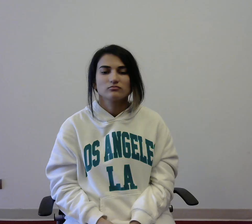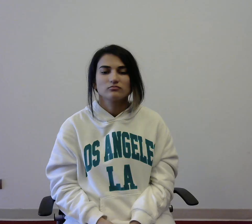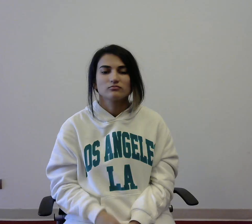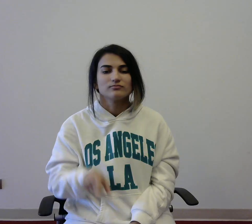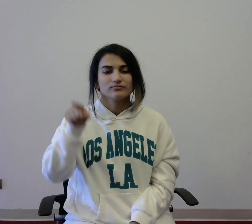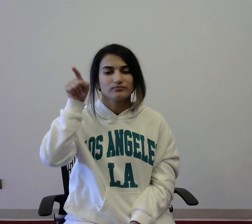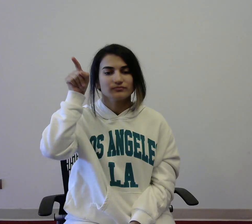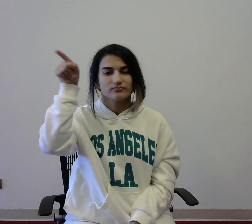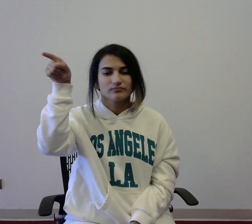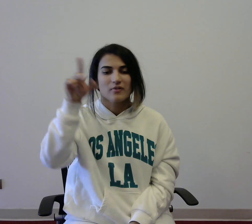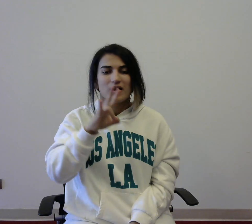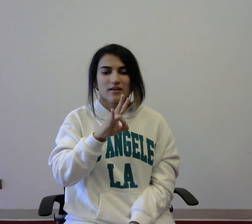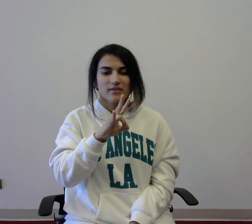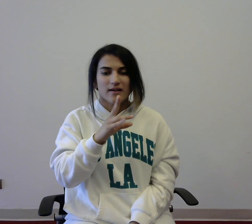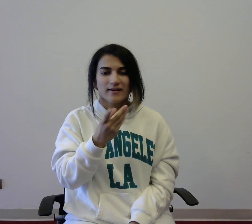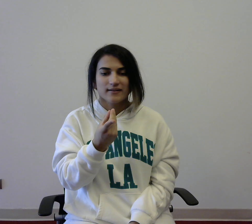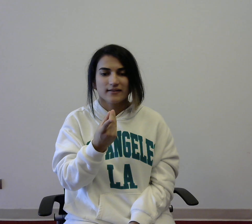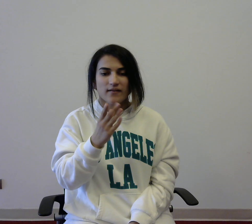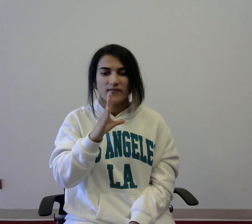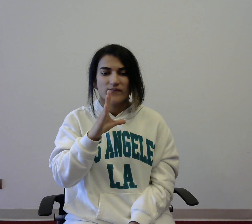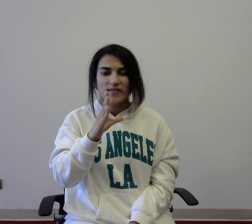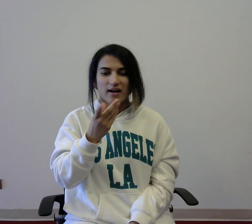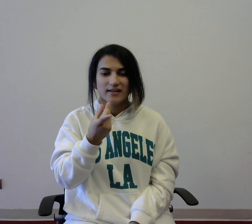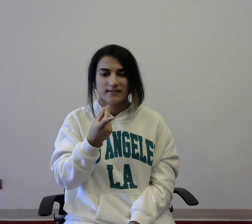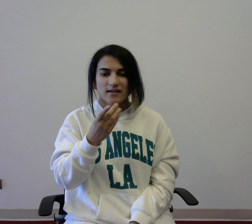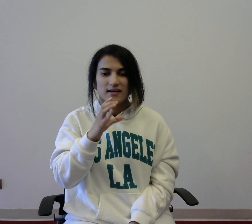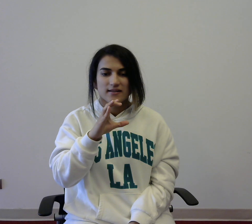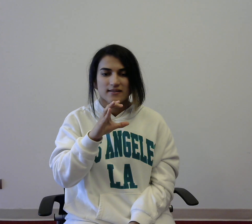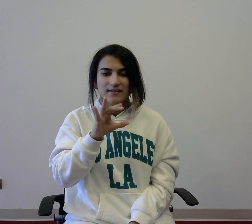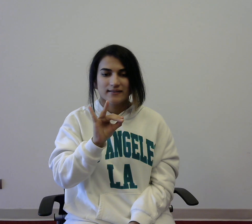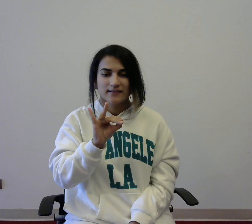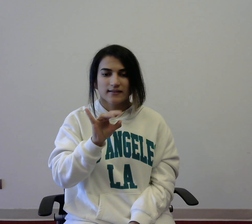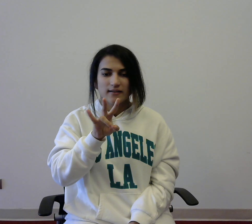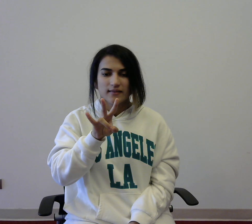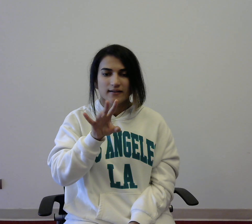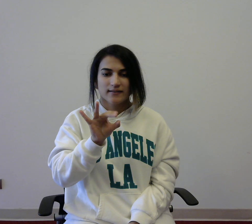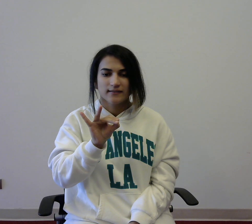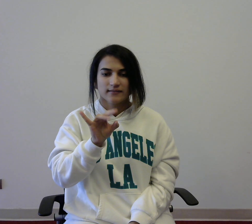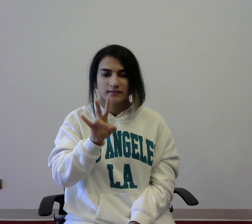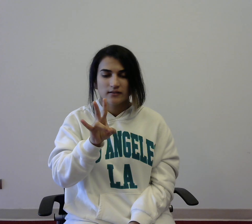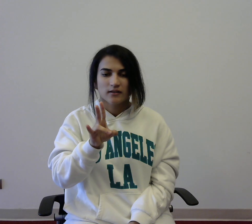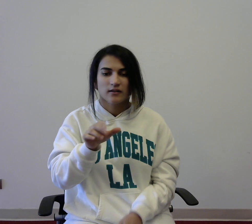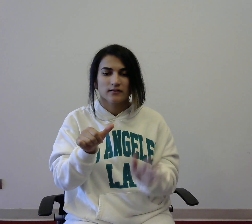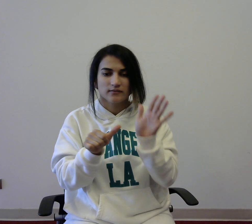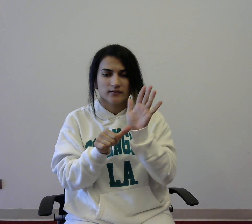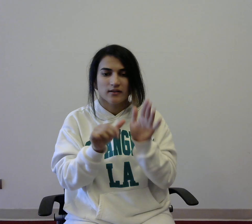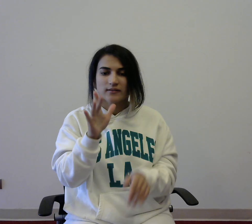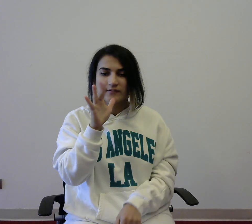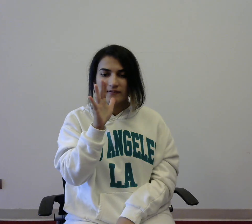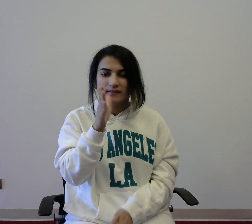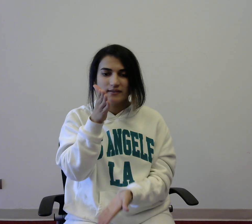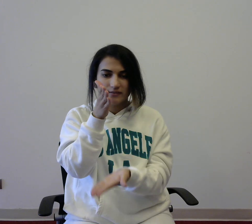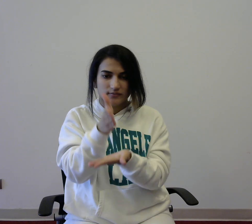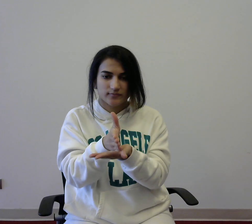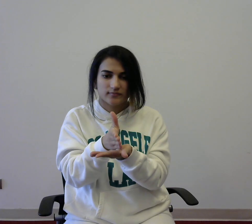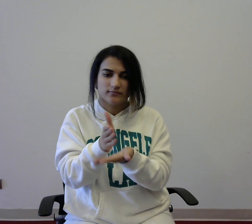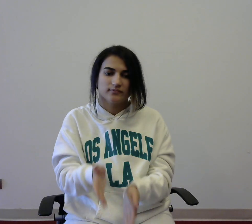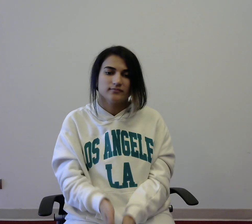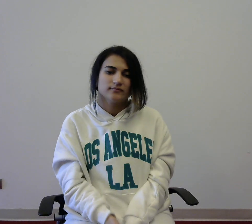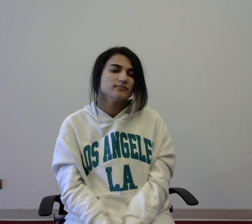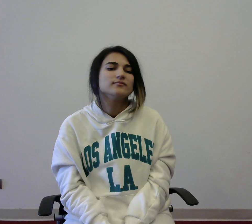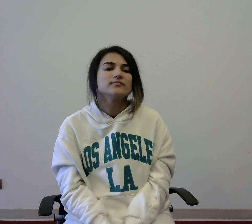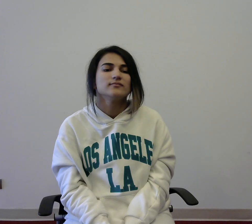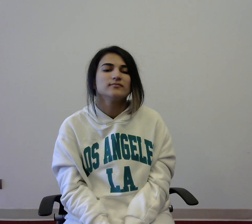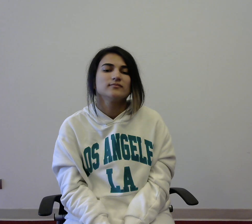Onun nəvəsinin 6 yaşı var